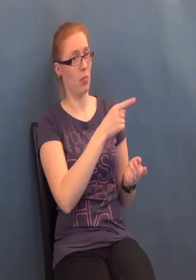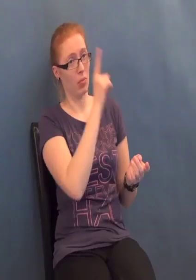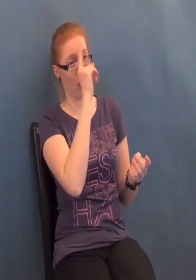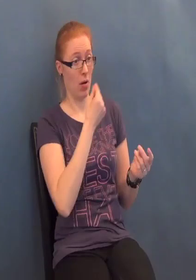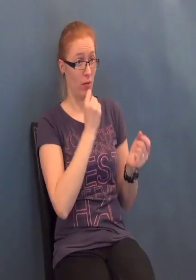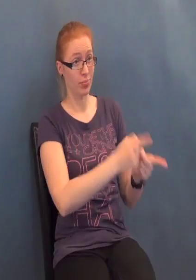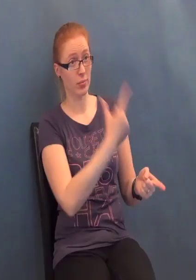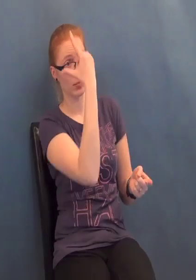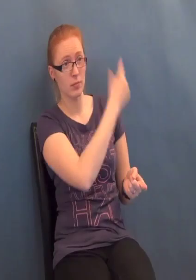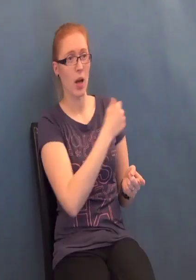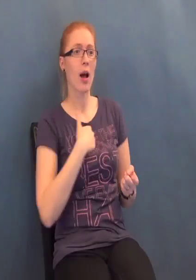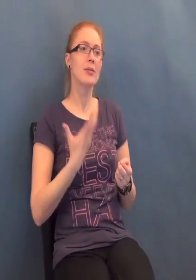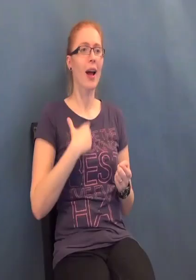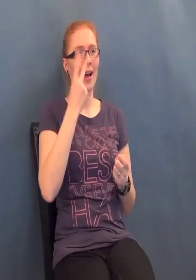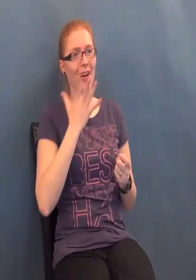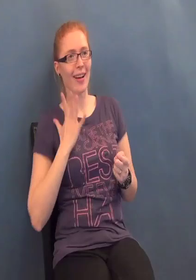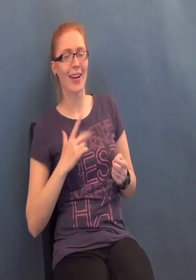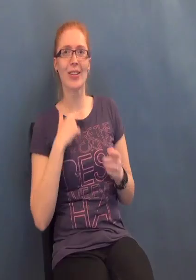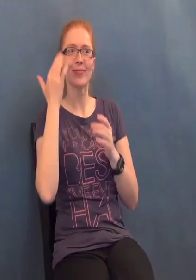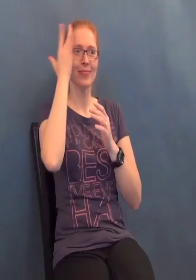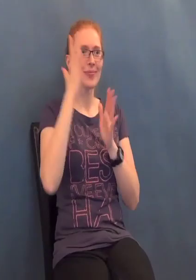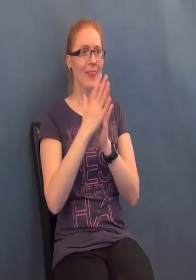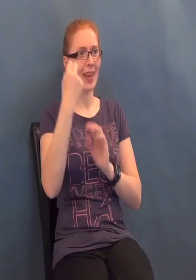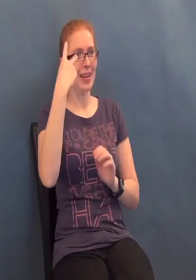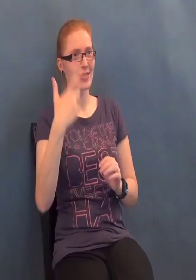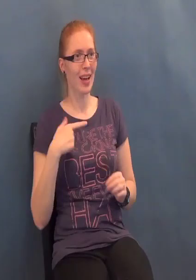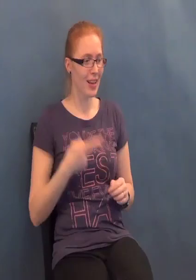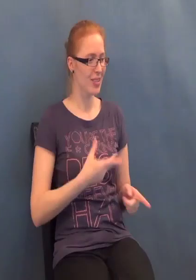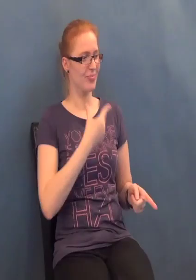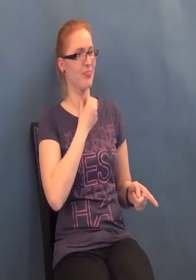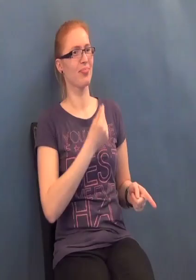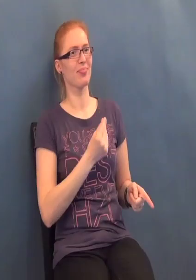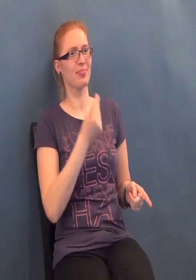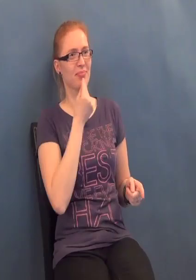Ludzie wyrzucą to jedzenie na plaży, a ja chcę potem poopalać się, jest przyjemnie, marzyłam o opalaniu, a tu, proszę, widzę obrzydliwości.